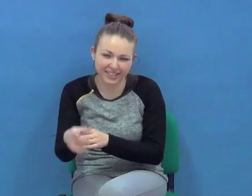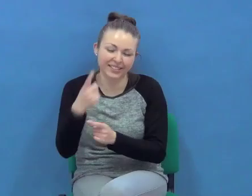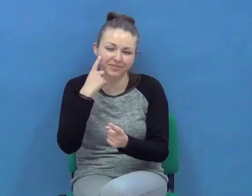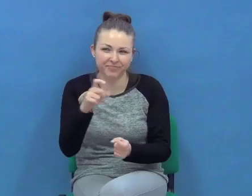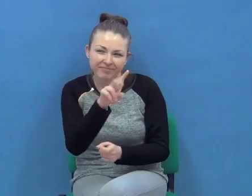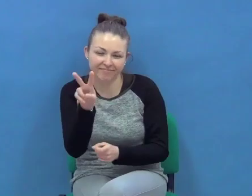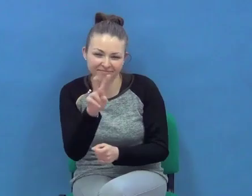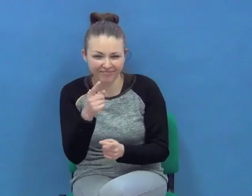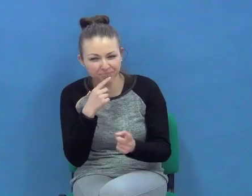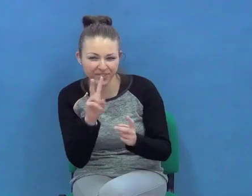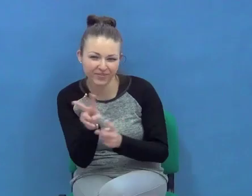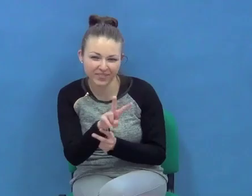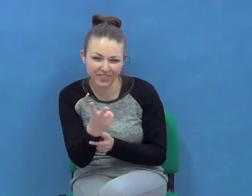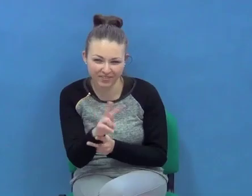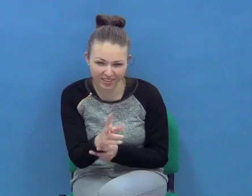Powiedziałabym, że jedno z dwóch.